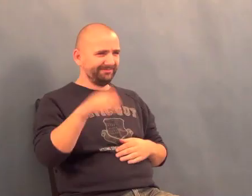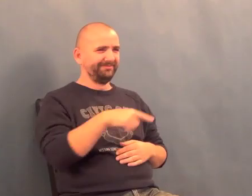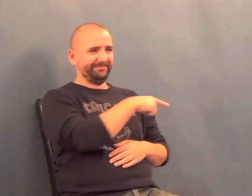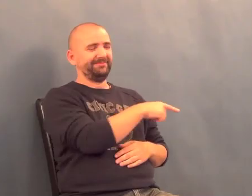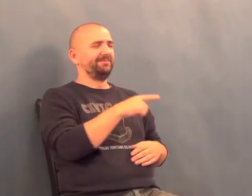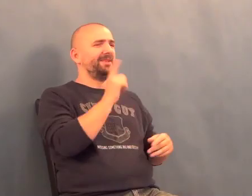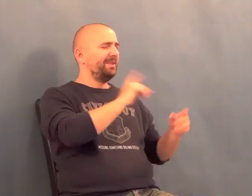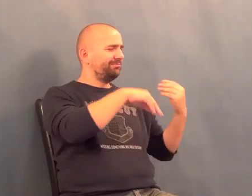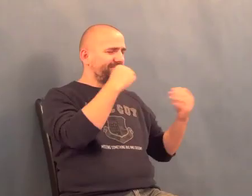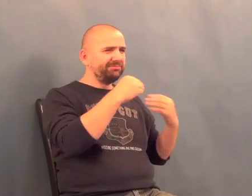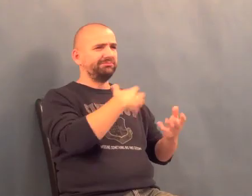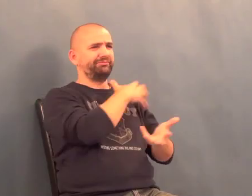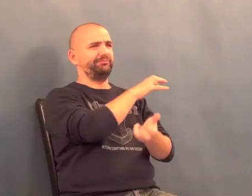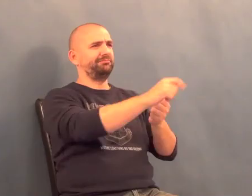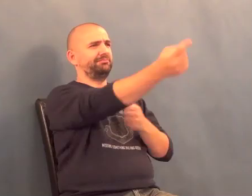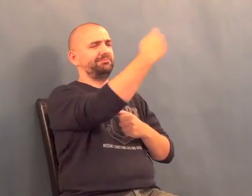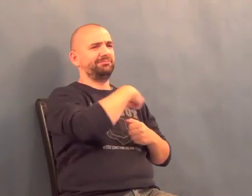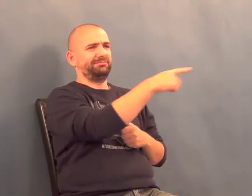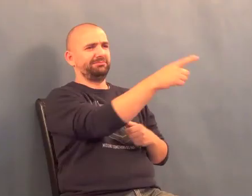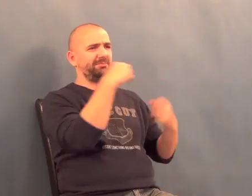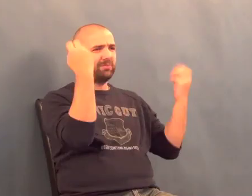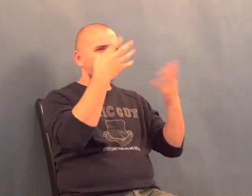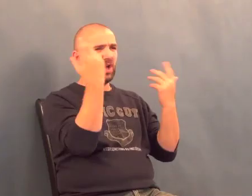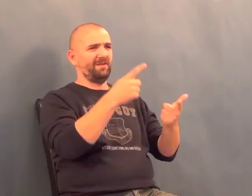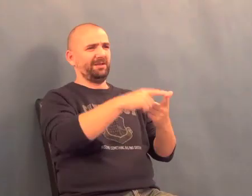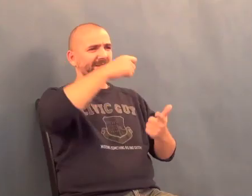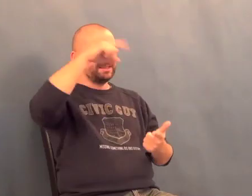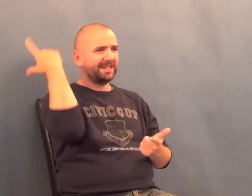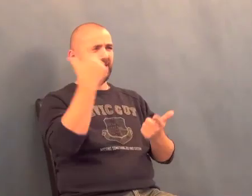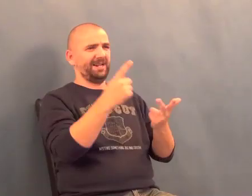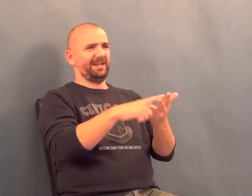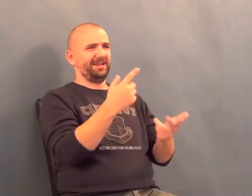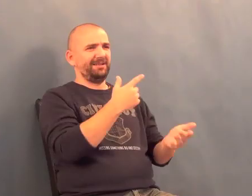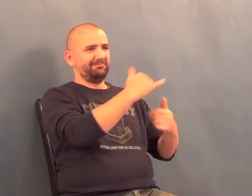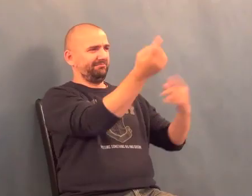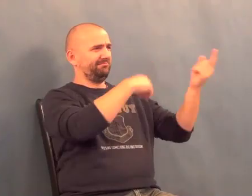A Ci na dole jedzą i nagle przestraszyli się, bo pojawiają się karetki, straż pożarna i inne służby.